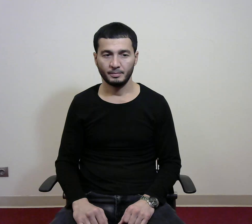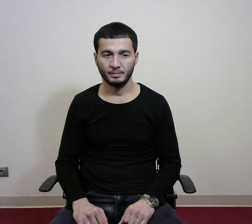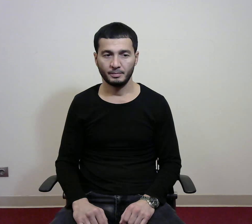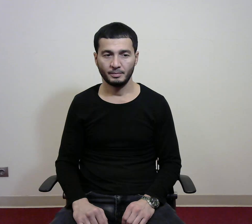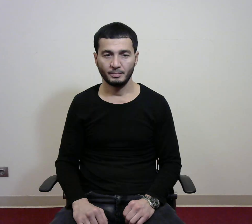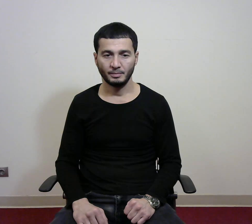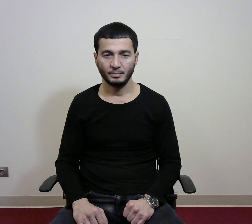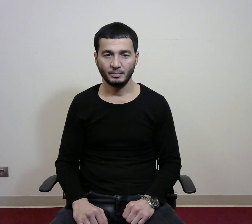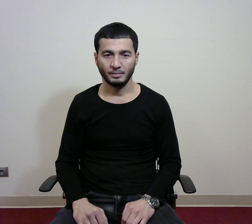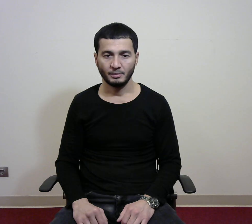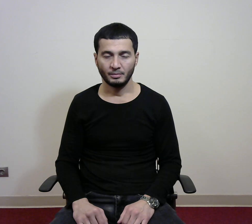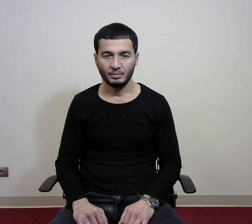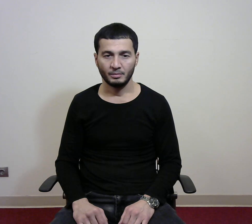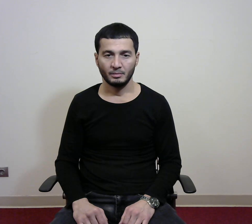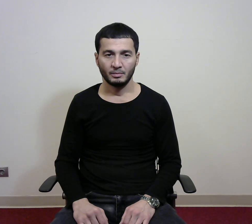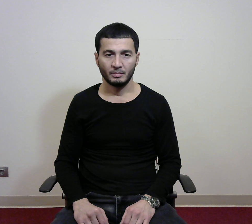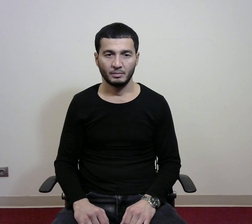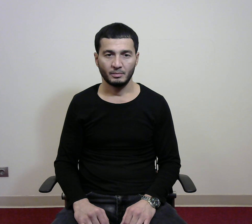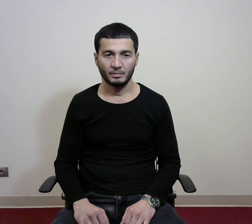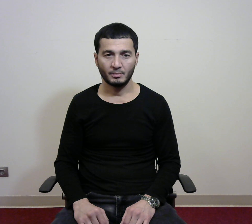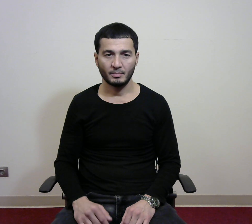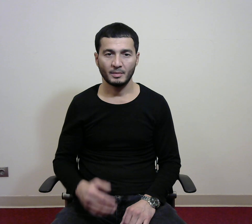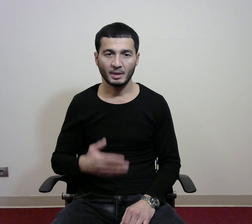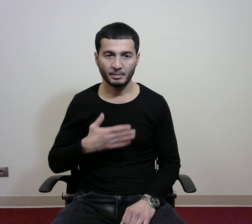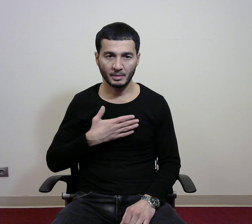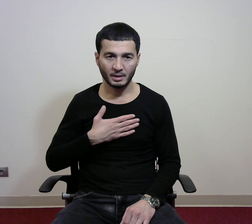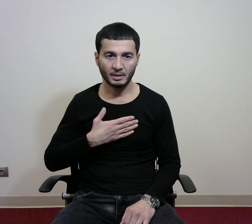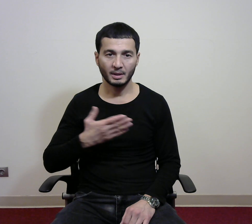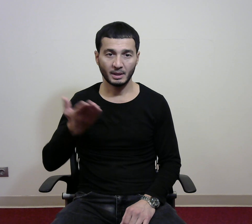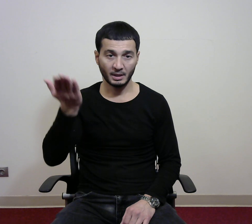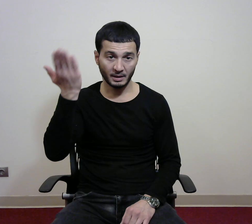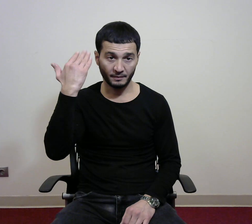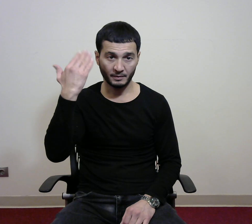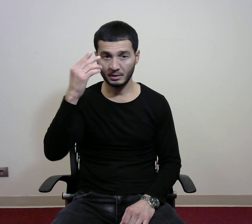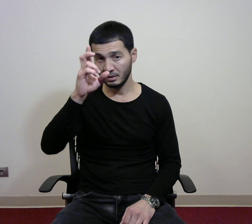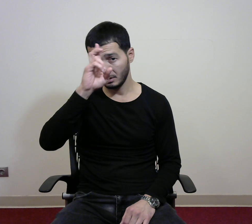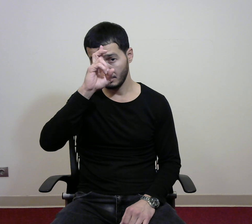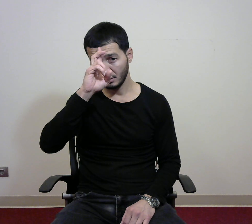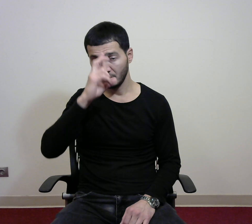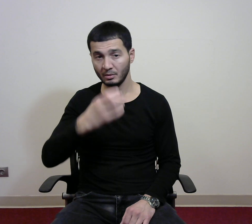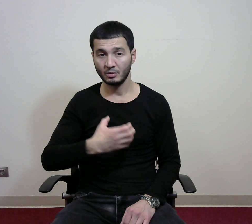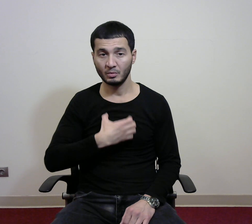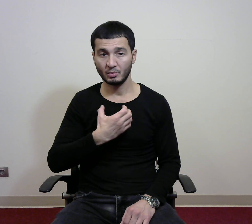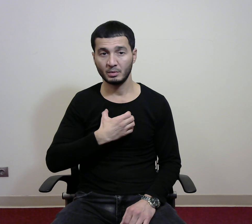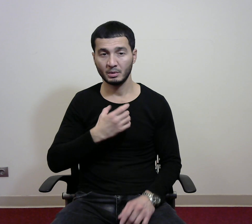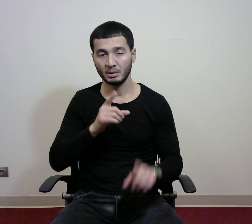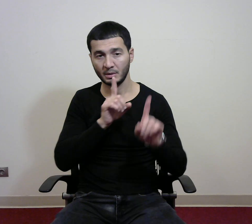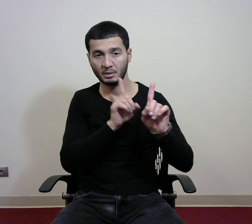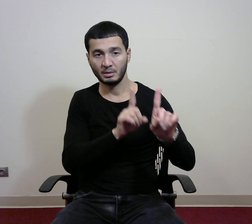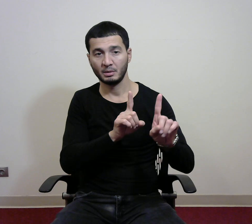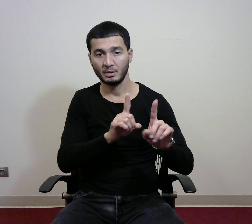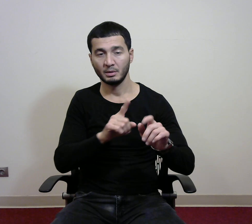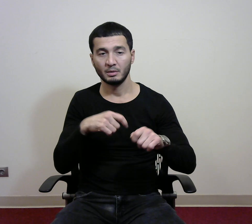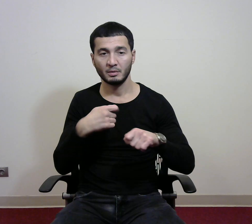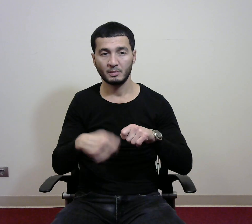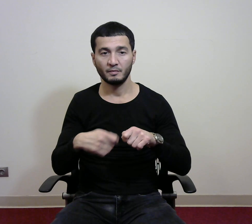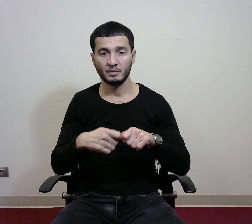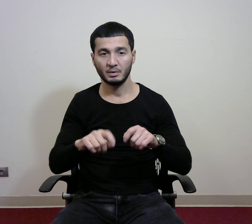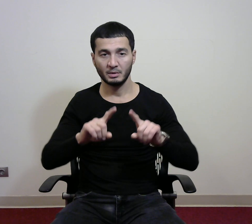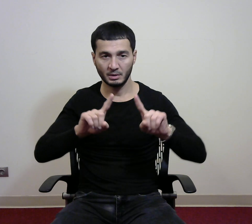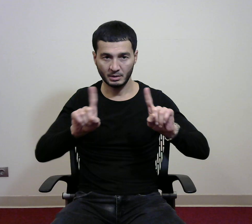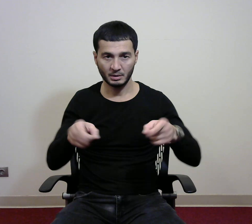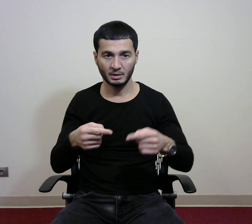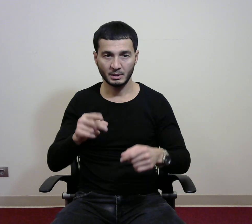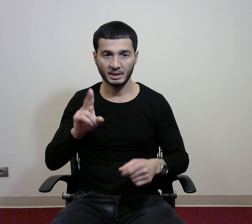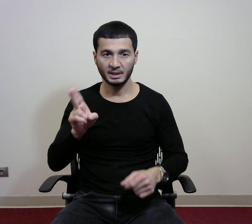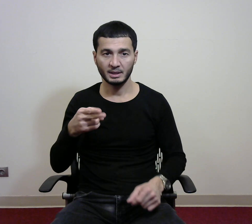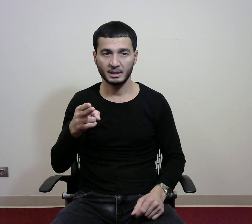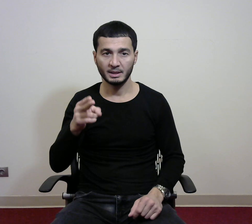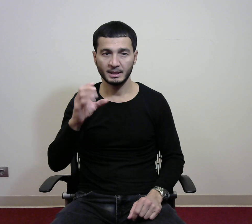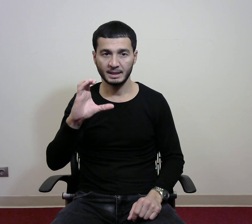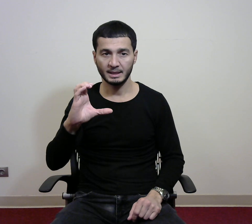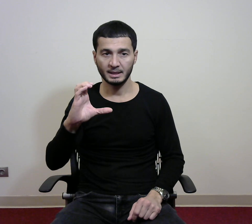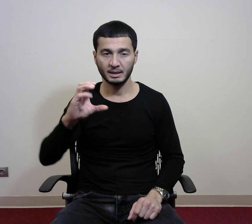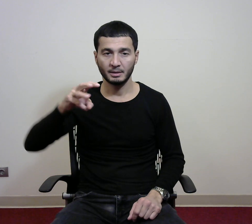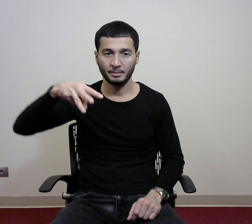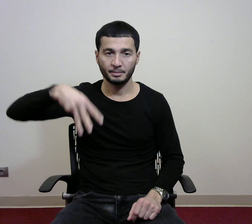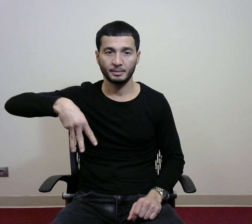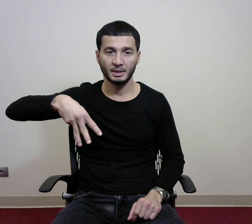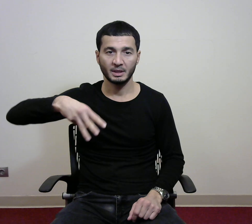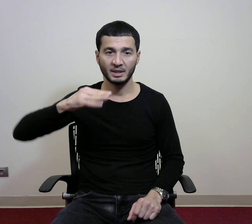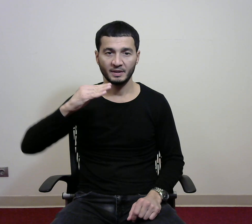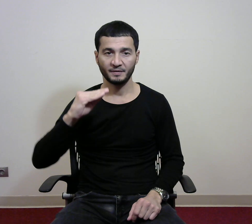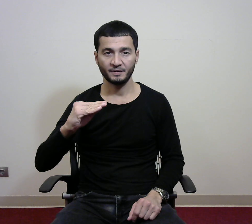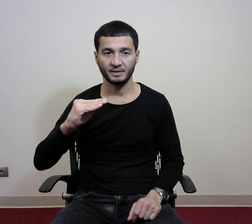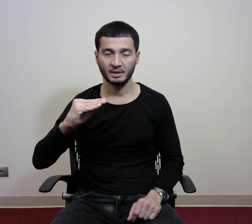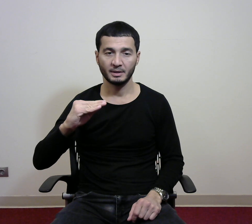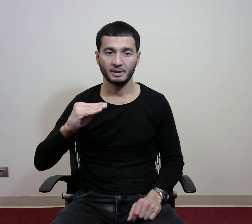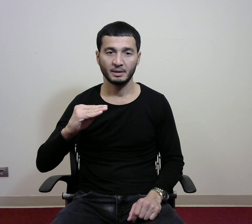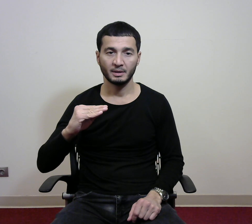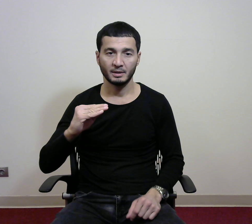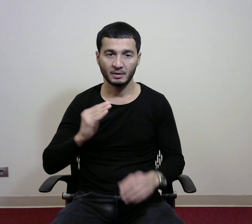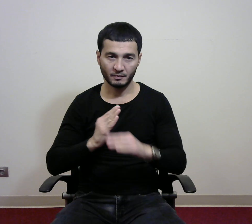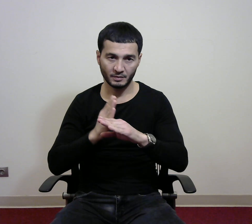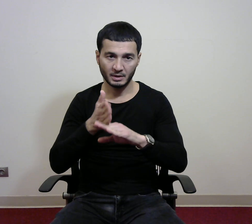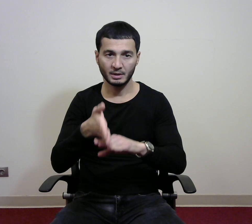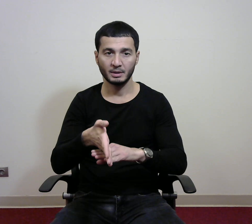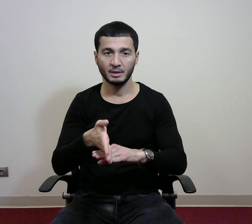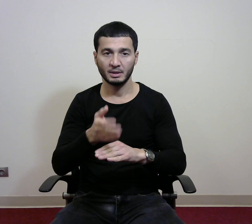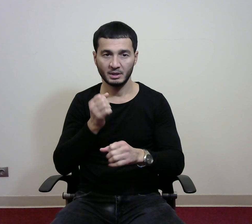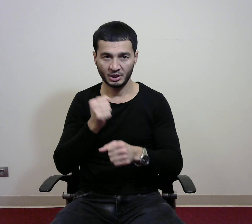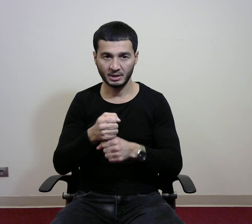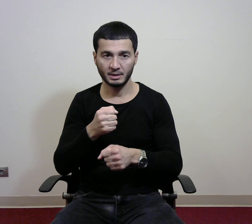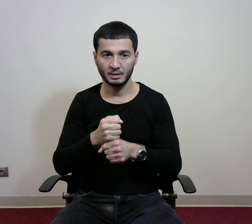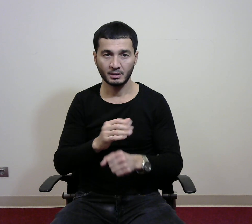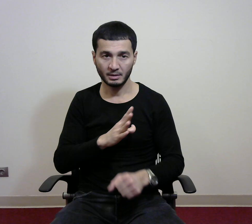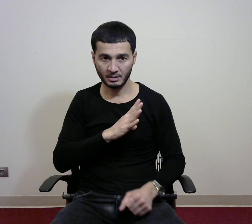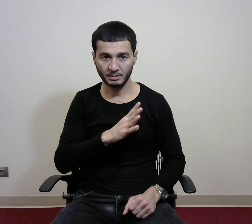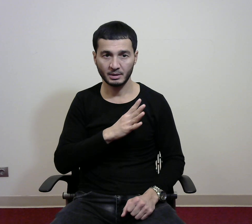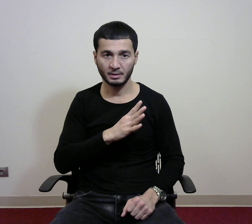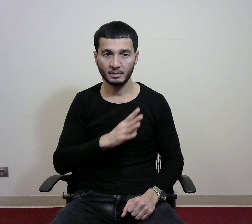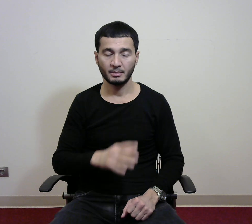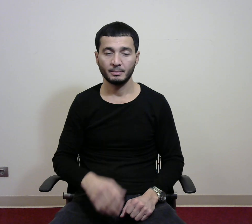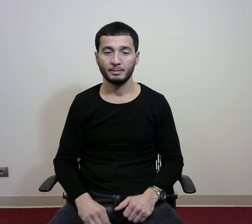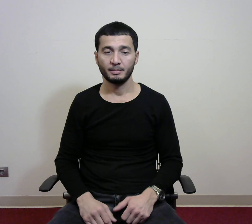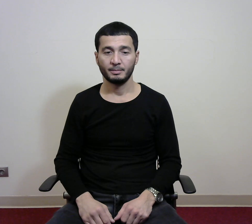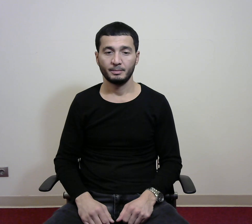Mən əvvəl Dövlət Sosial Müdafiə Fonduna (DSMF) müraciət etmişəm